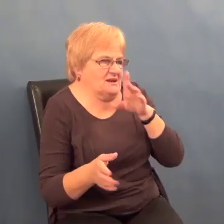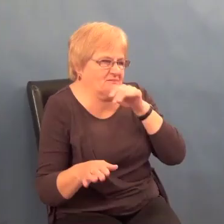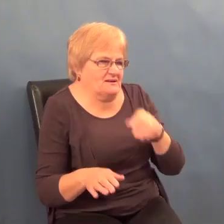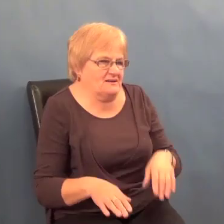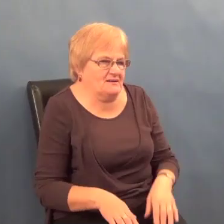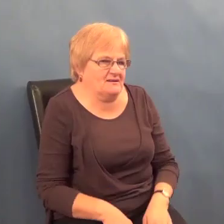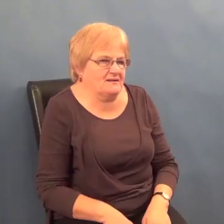Ptak.